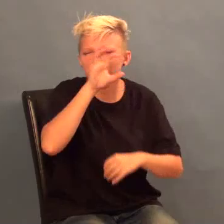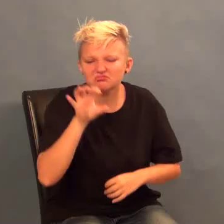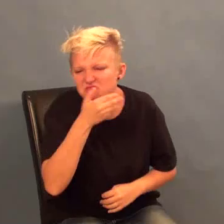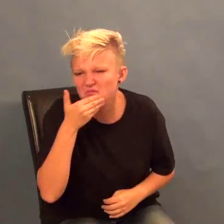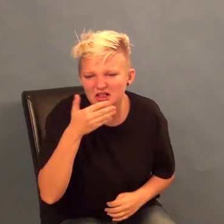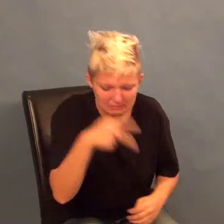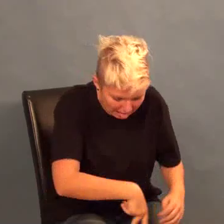Coś zahaczyło chłopca o nogi.